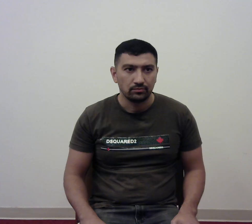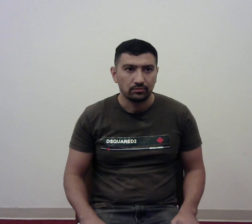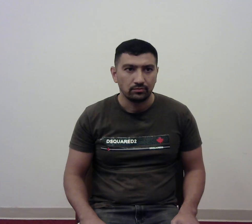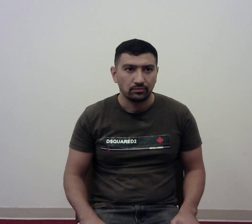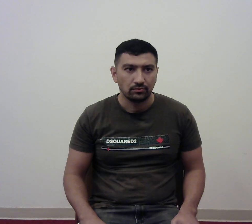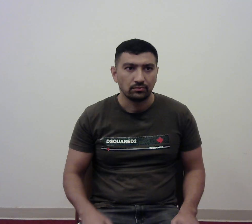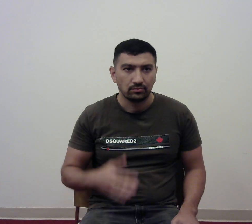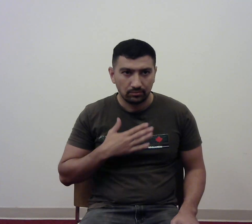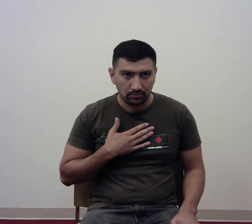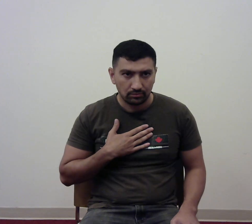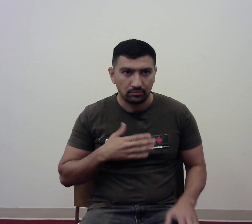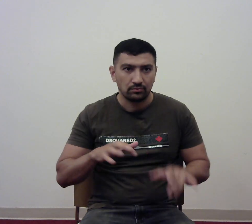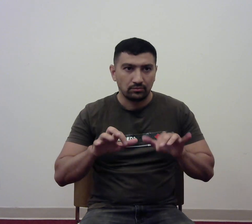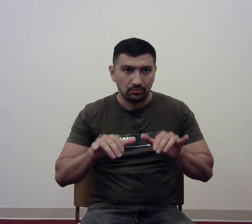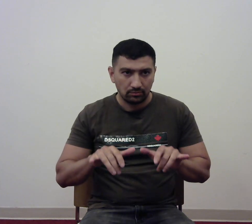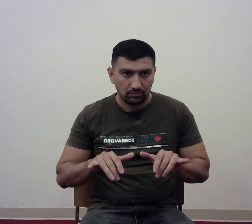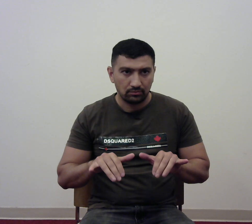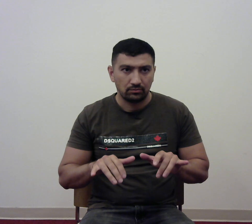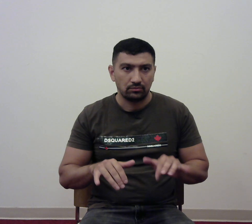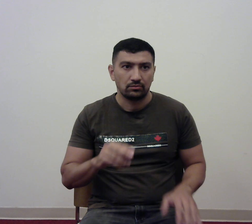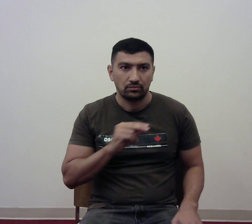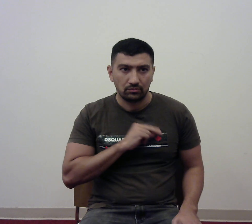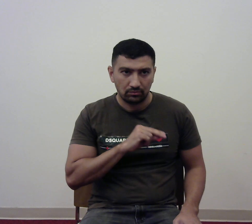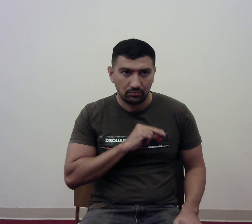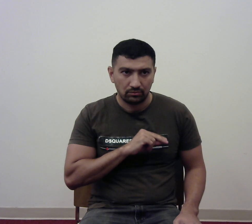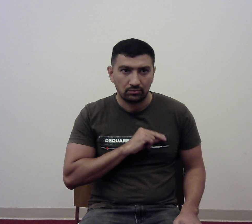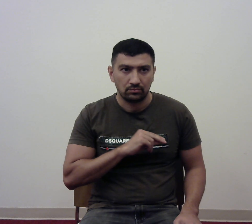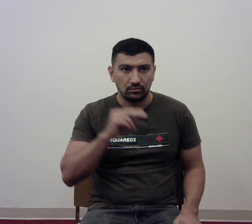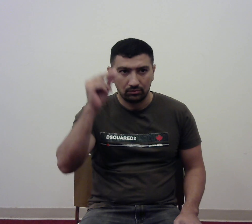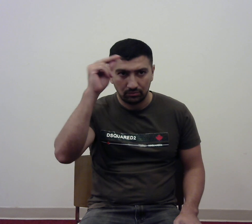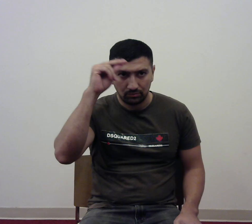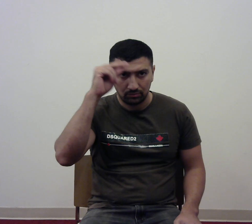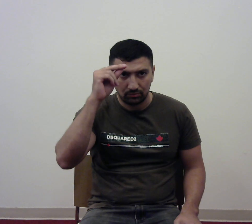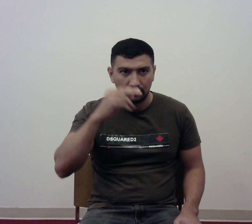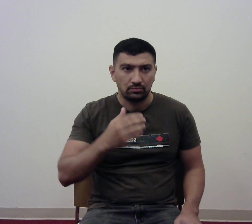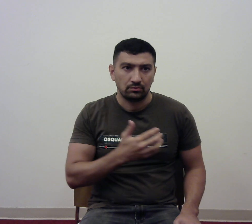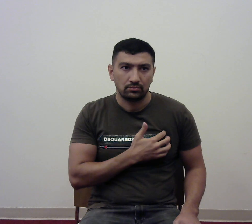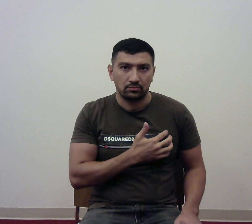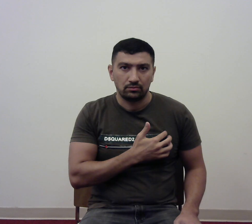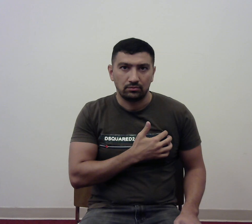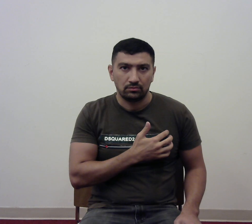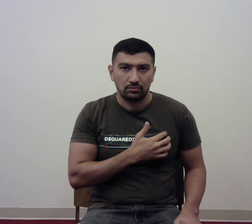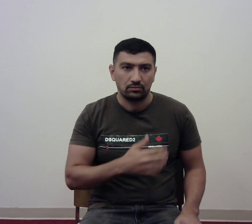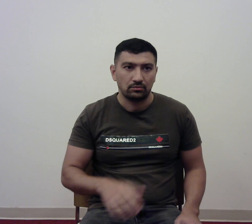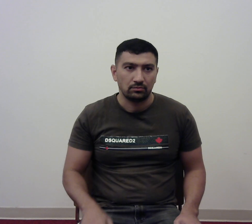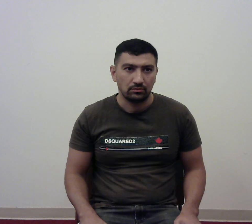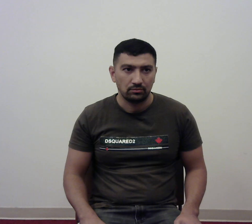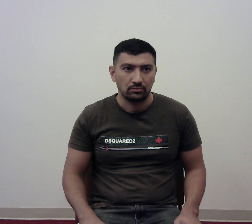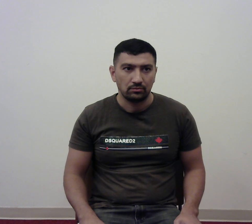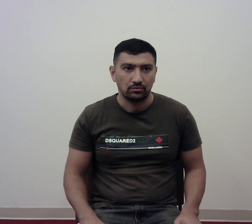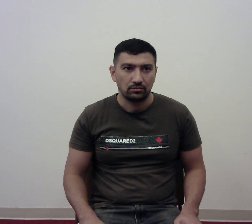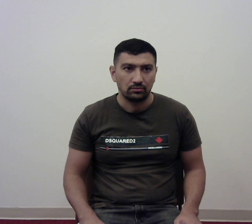Mən kompüterdə işləməyi öyrənmək istəyirəm